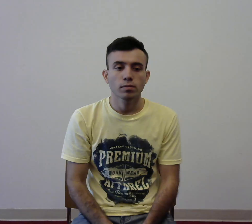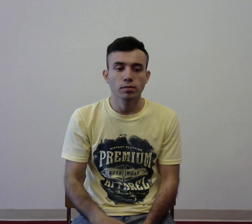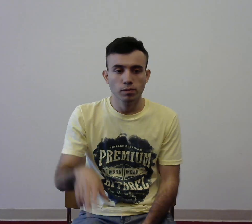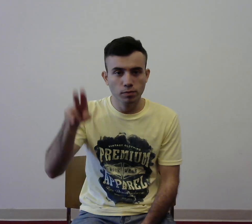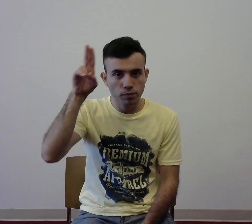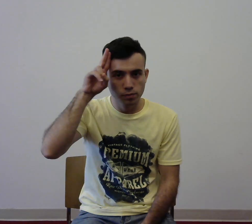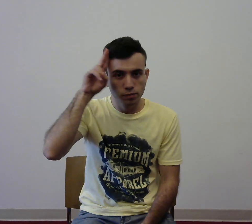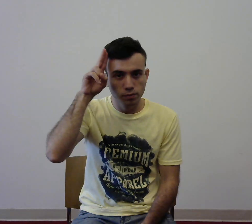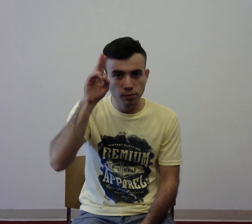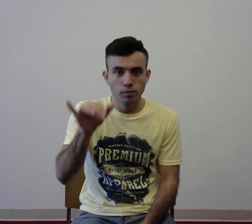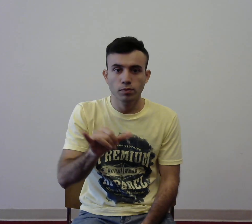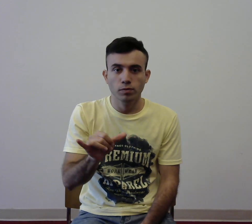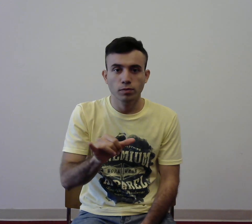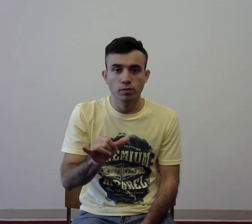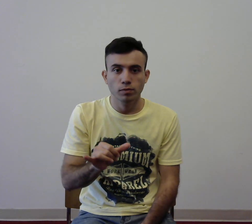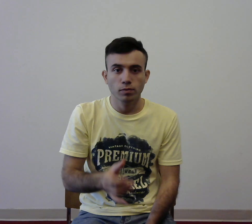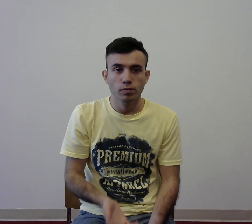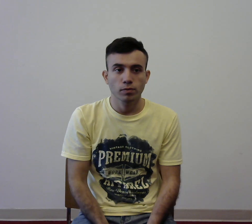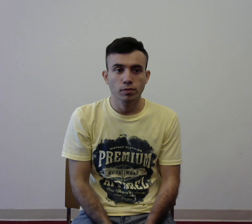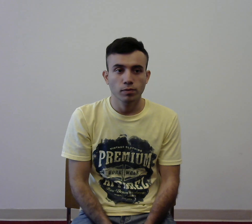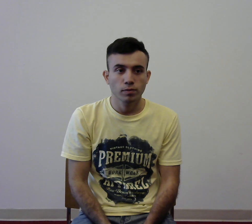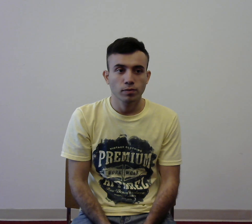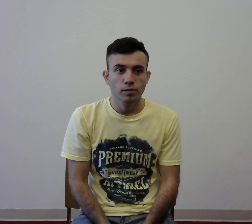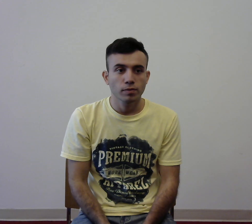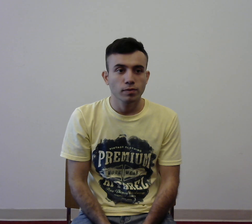Ayaqyolu hardadır?